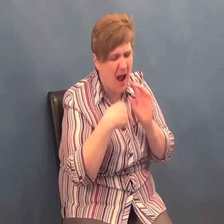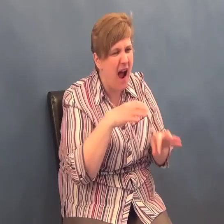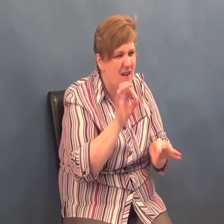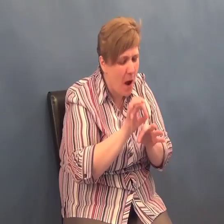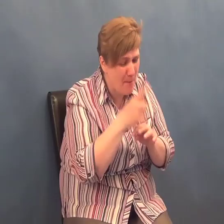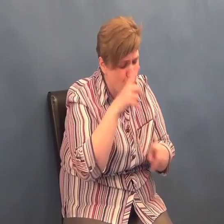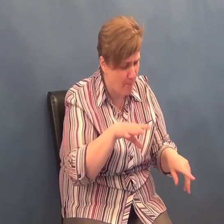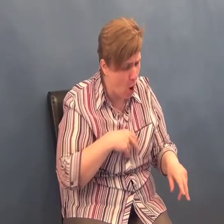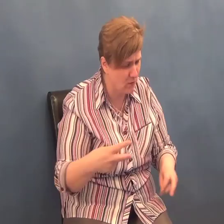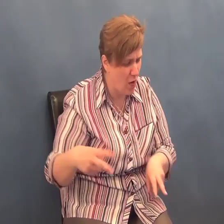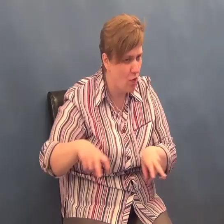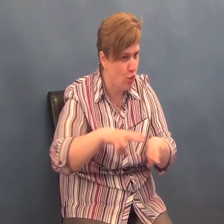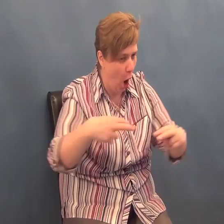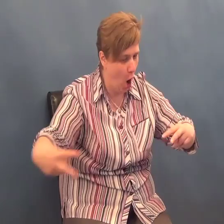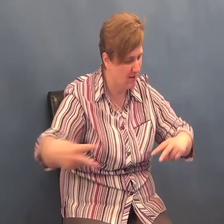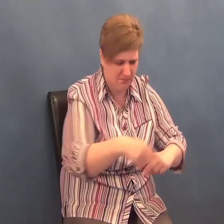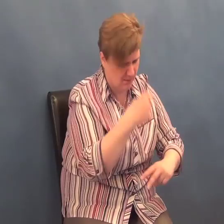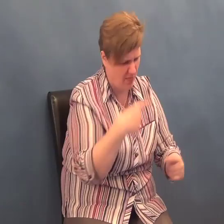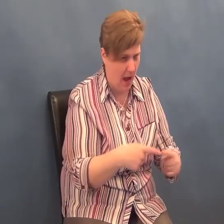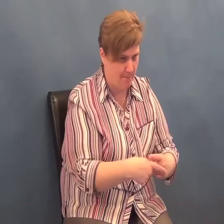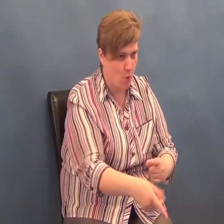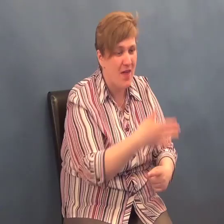Pomyślałam, że może przejechać przez tory, ale to nie pasuje.